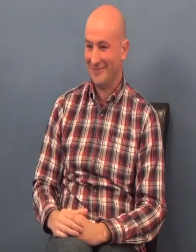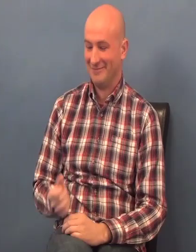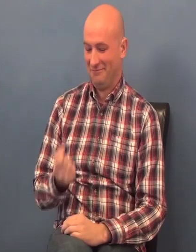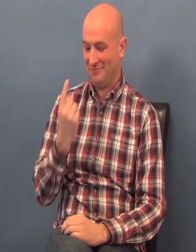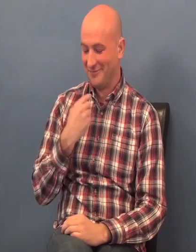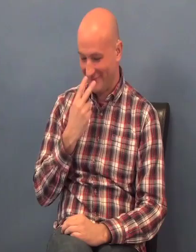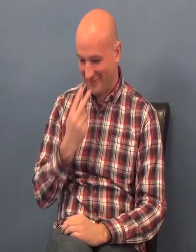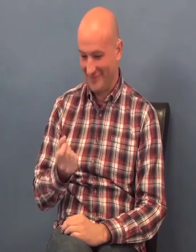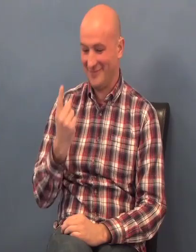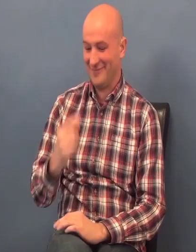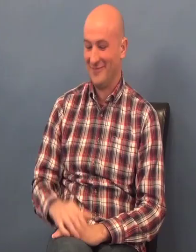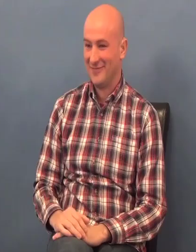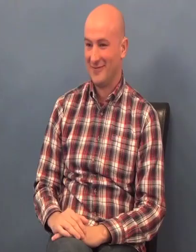Dziwne. Widzę, ale to jest dziwne.